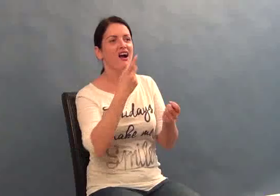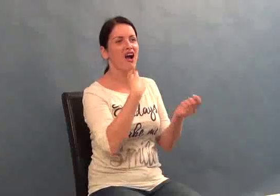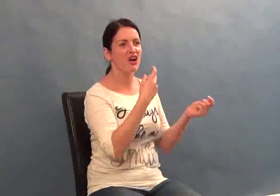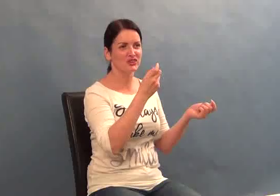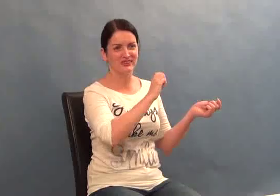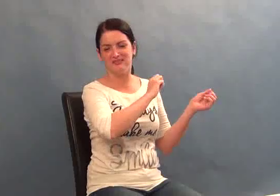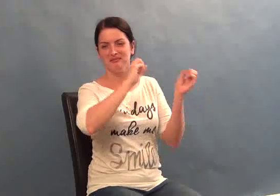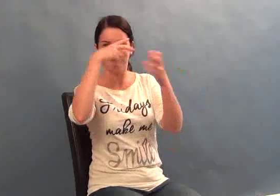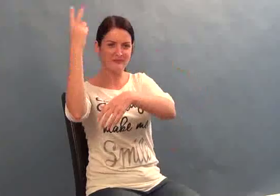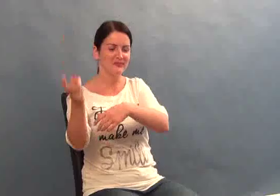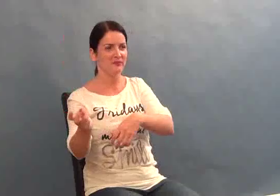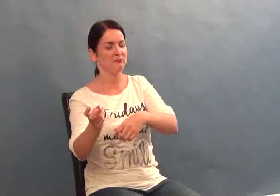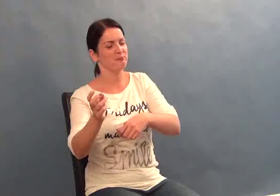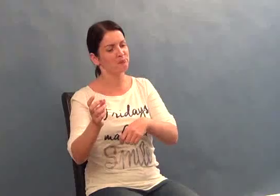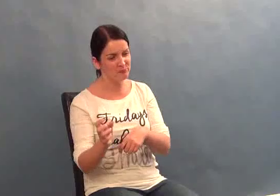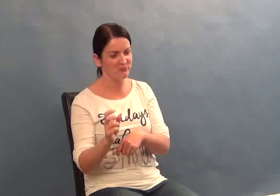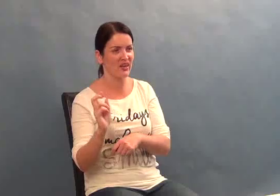Kot się przewrócił na kosz.